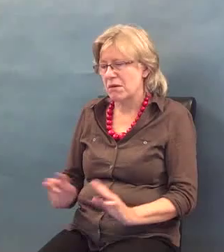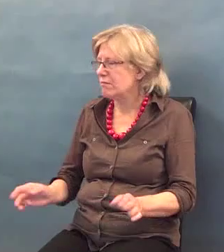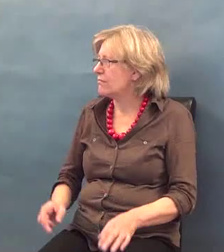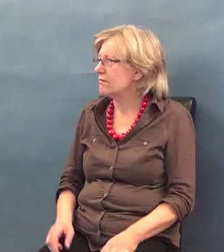Nie ma.